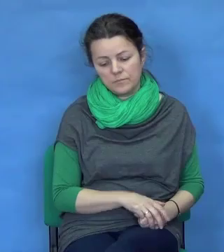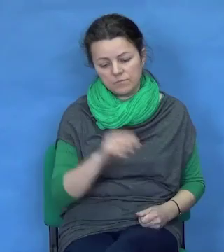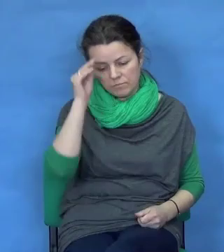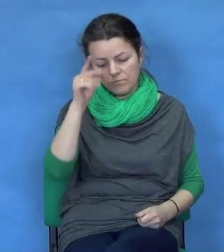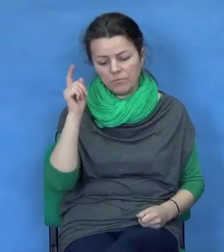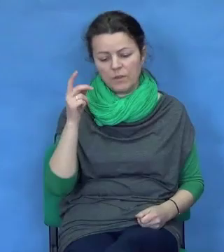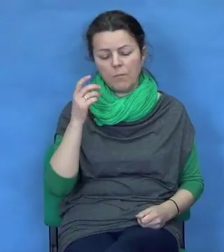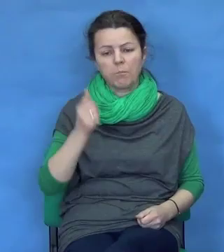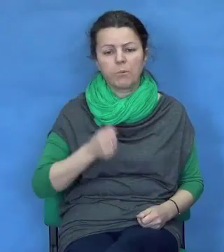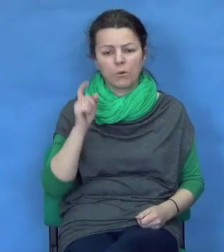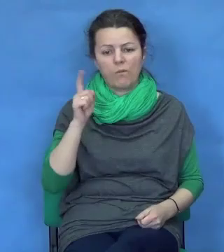Ostrzeżenie przed jadącym pociągiem.